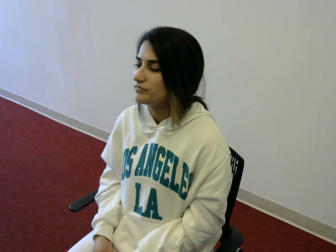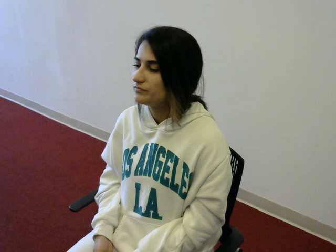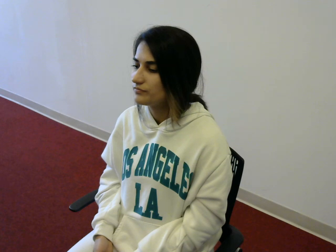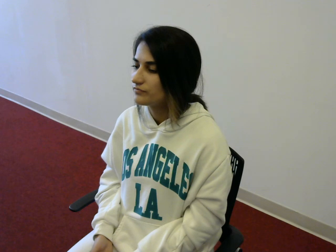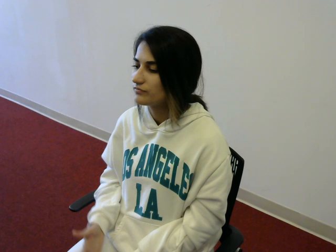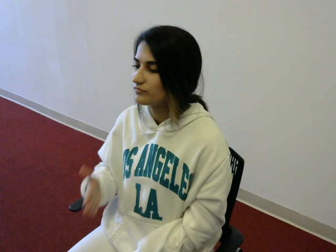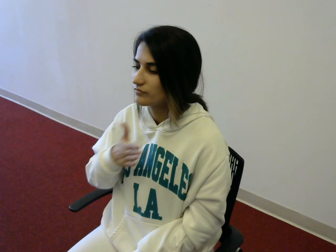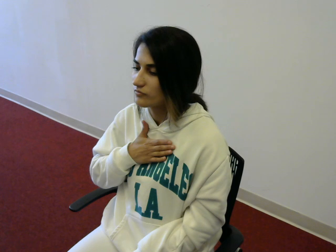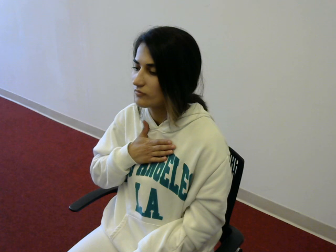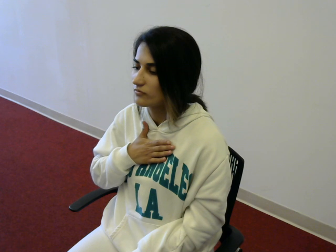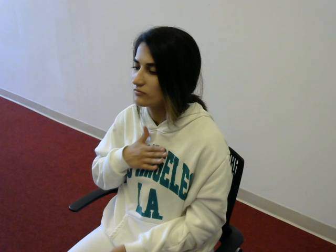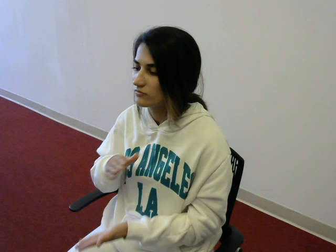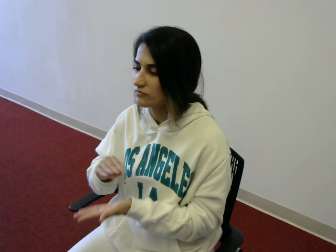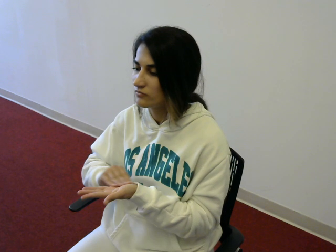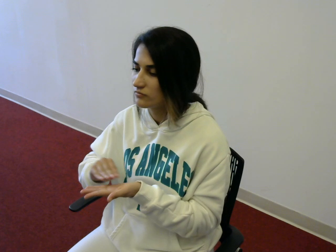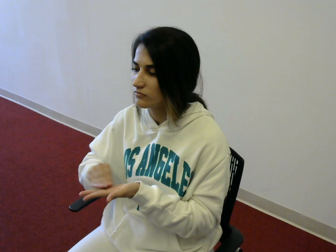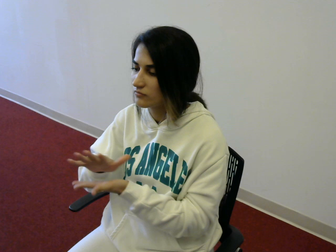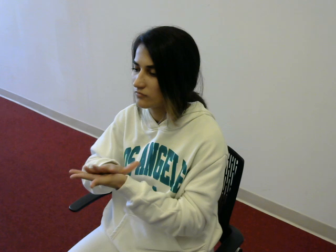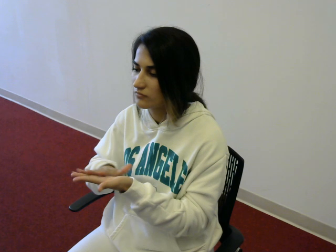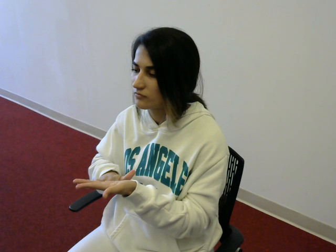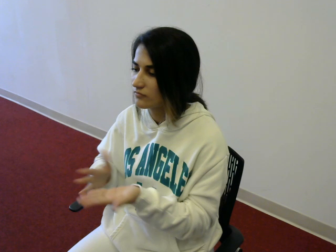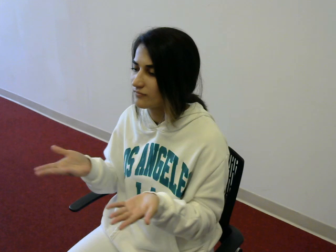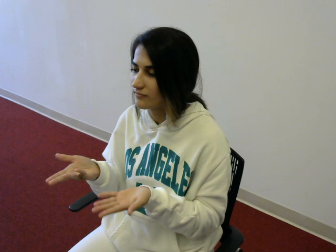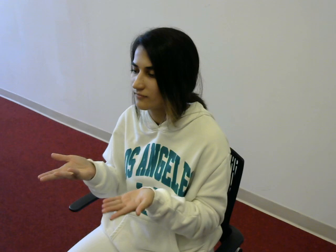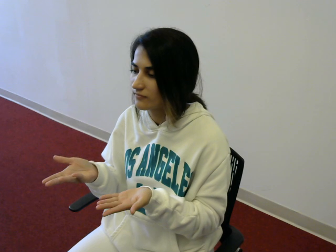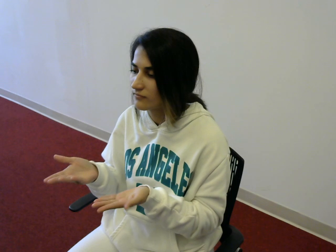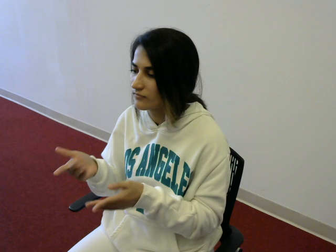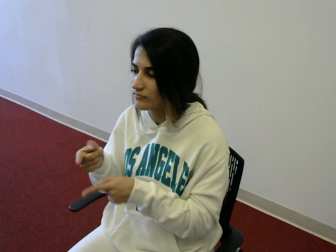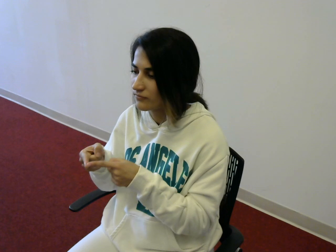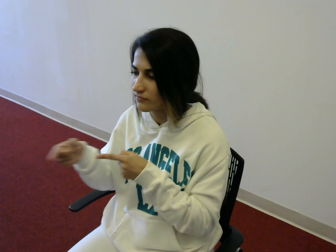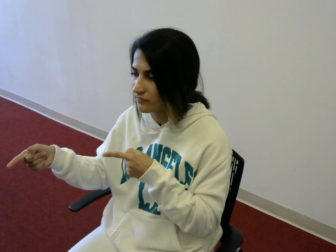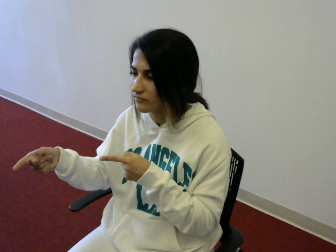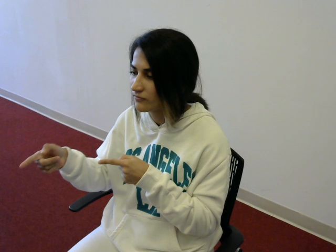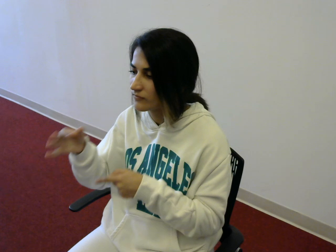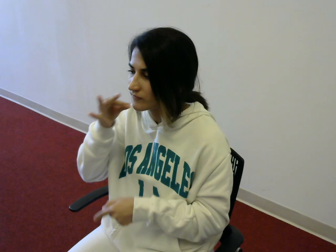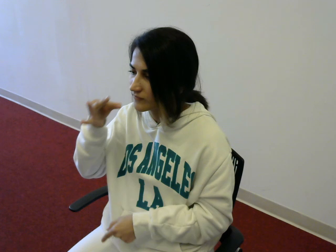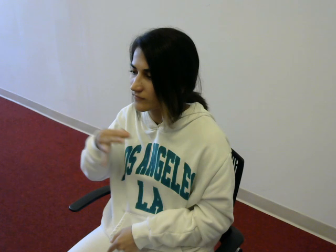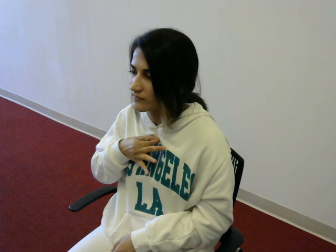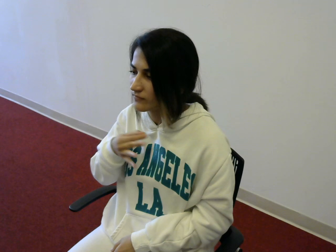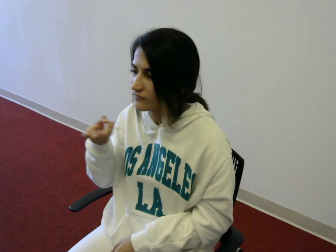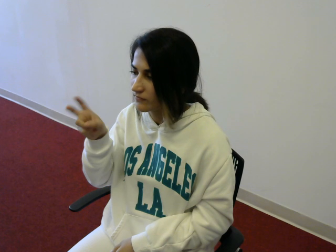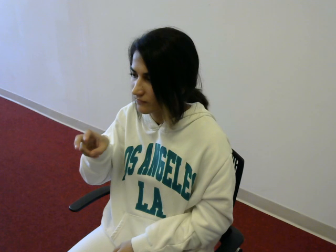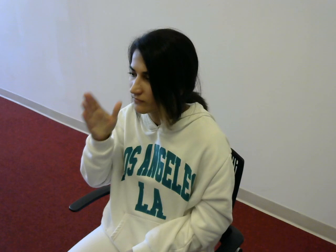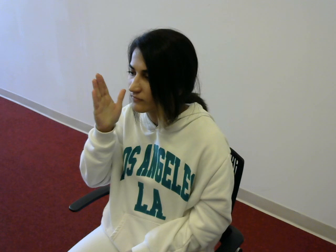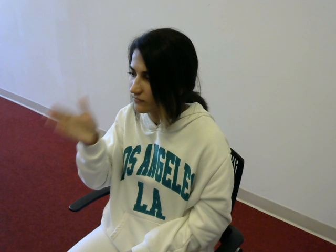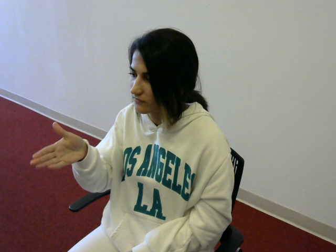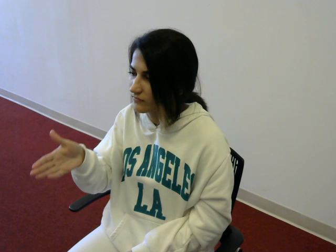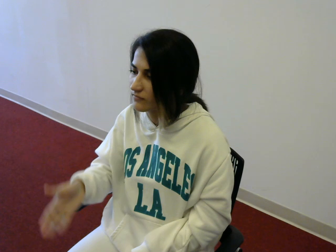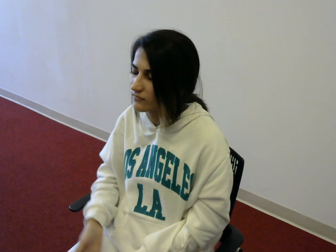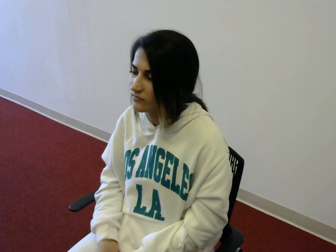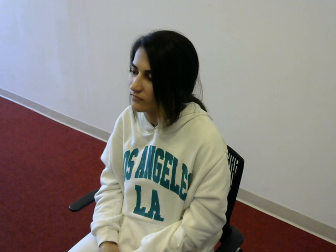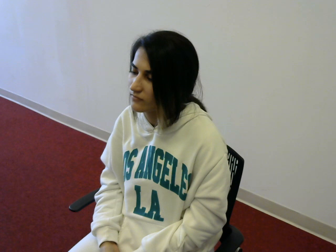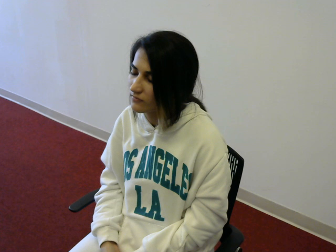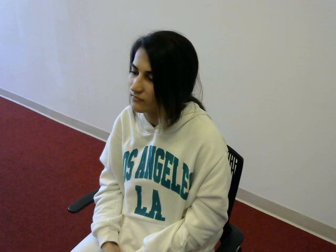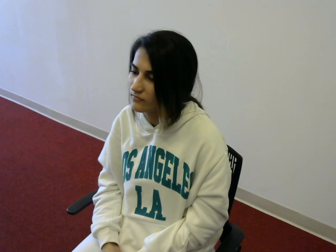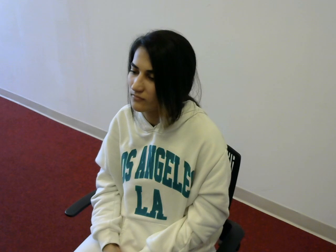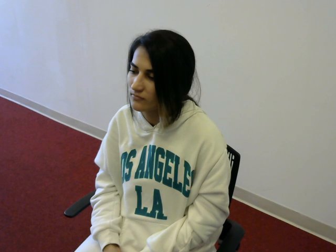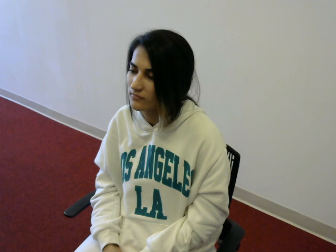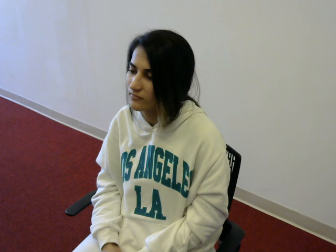Mənim yazdığım ərizəyə hansı müddətdə cavab gələcək?